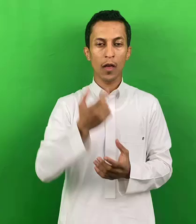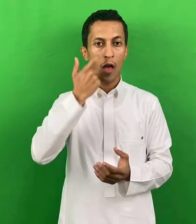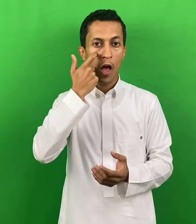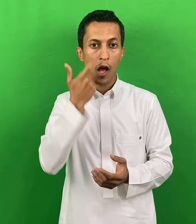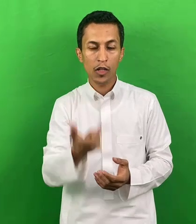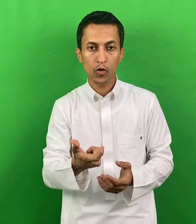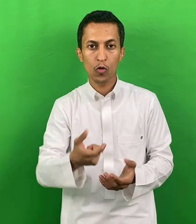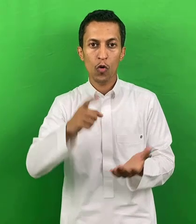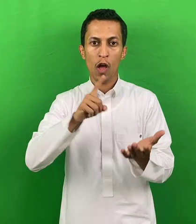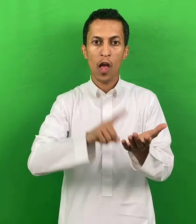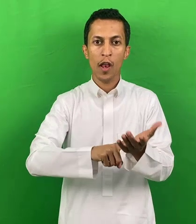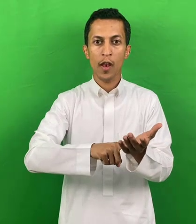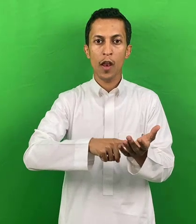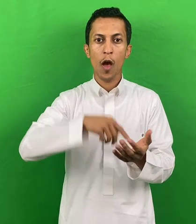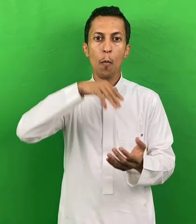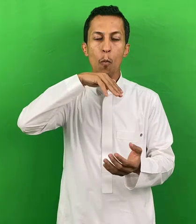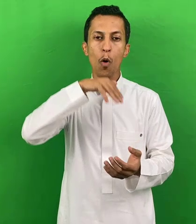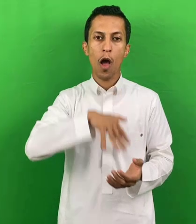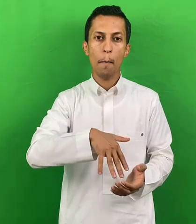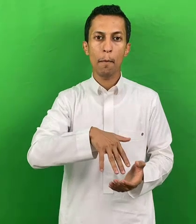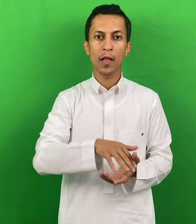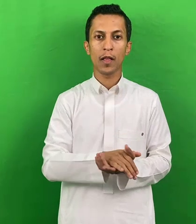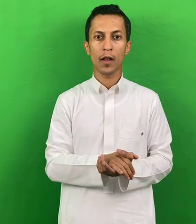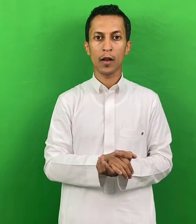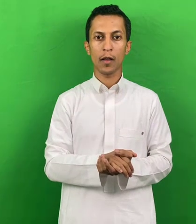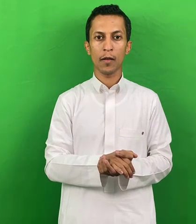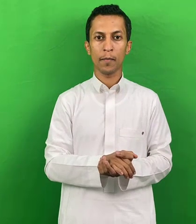أشهد أن محمدا